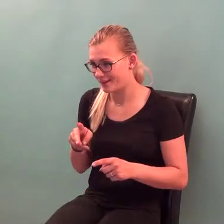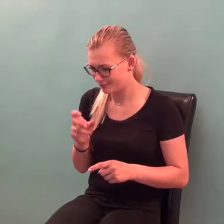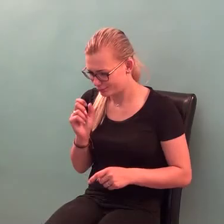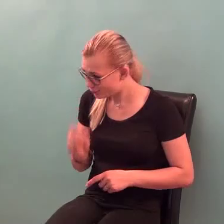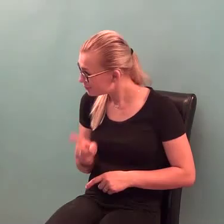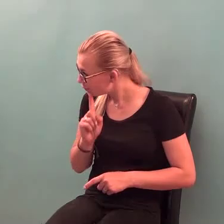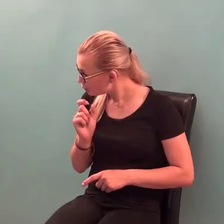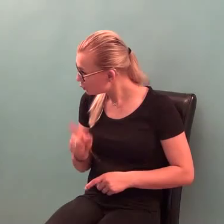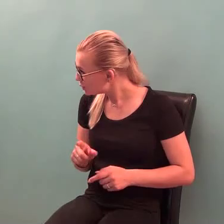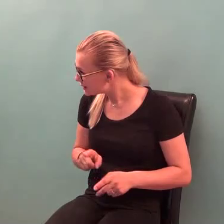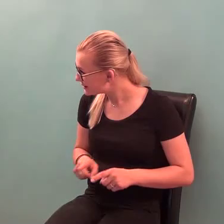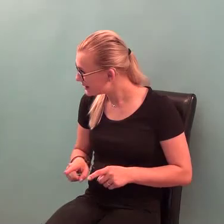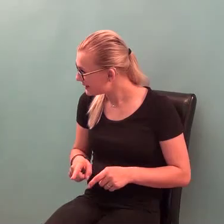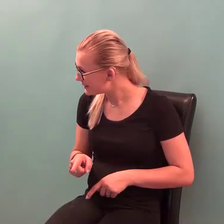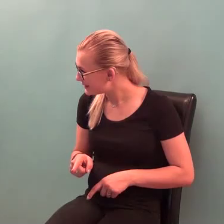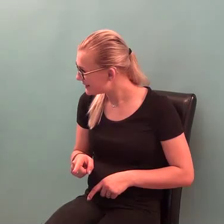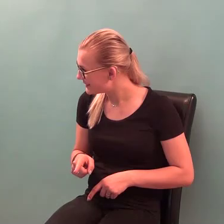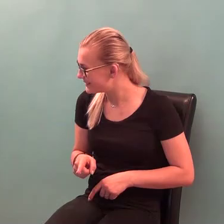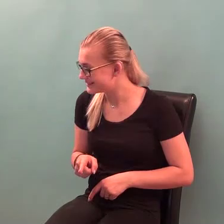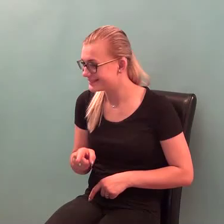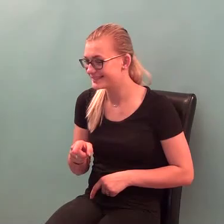Tak? Naprawdę jest taki znak?